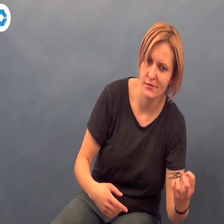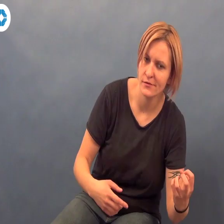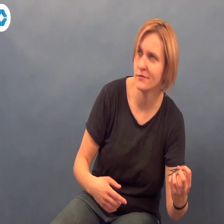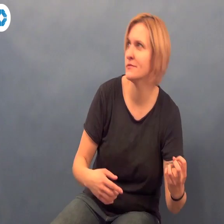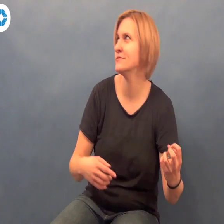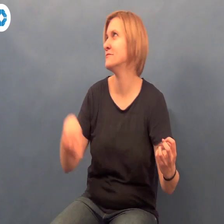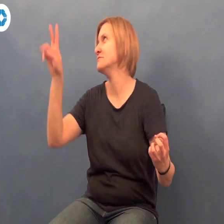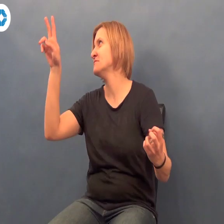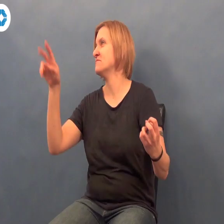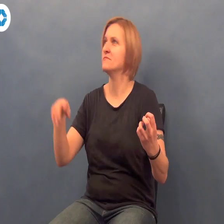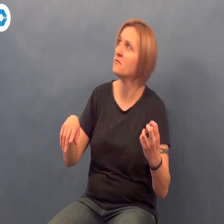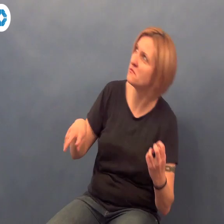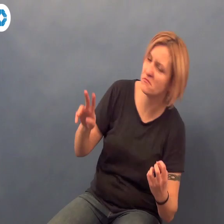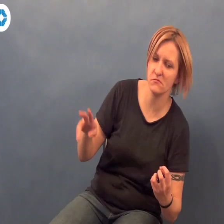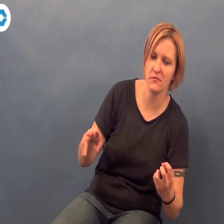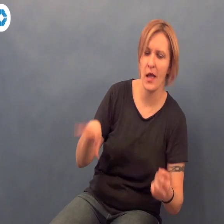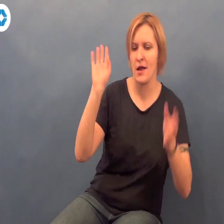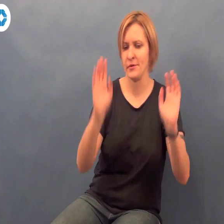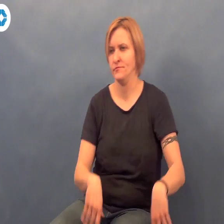Trzymając gruszkę w ręku, patrzy w górę, przygląda się.